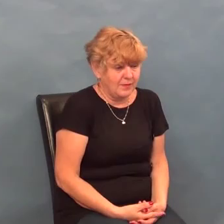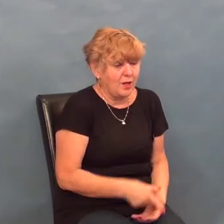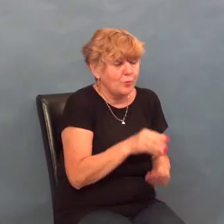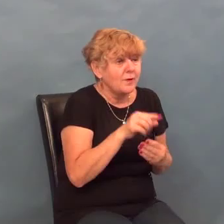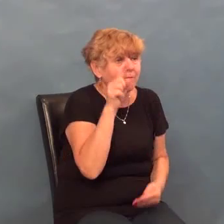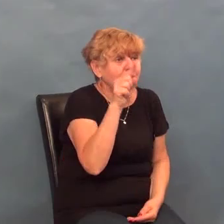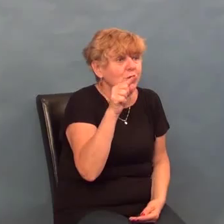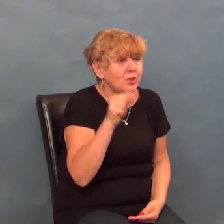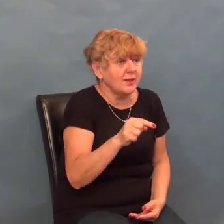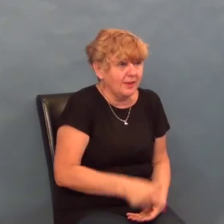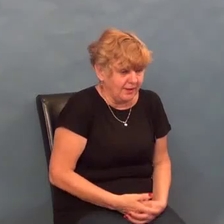Tam jest wykrzyknik.